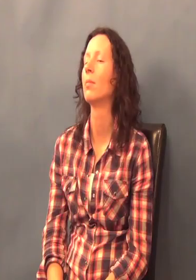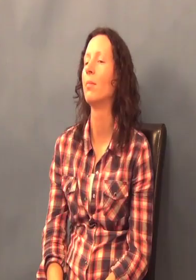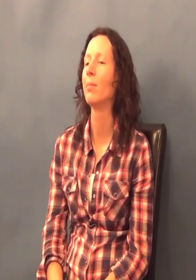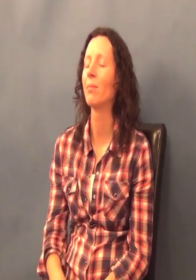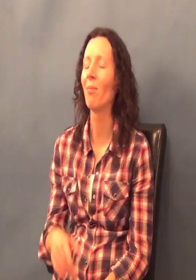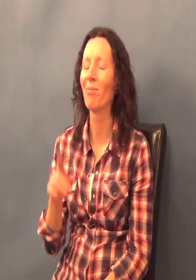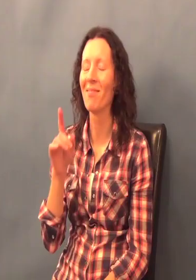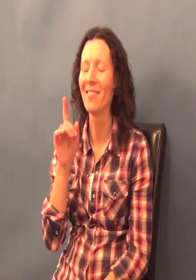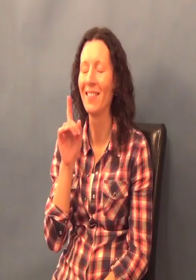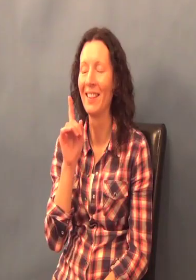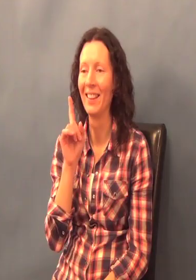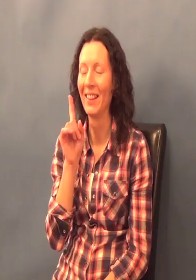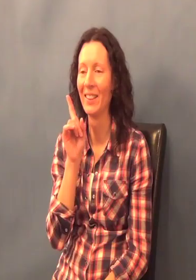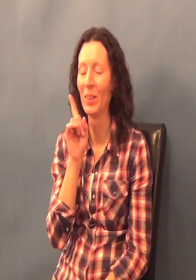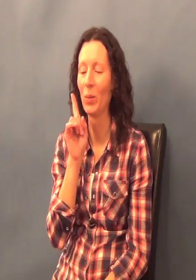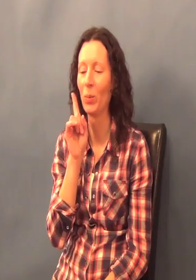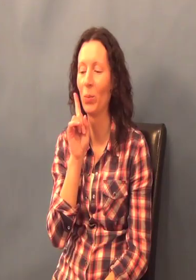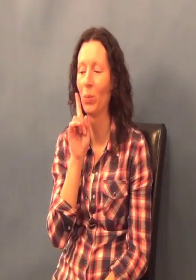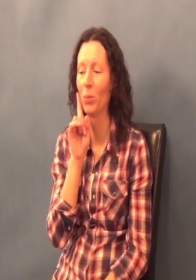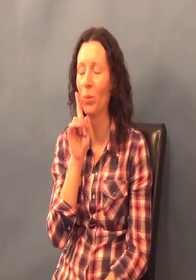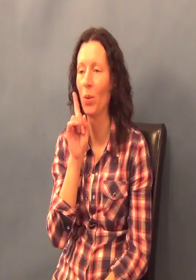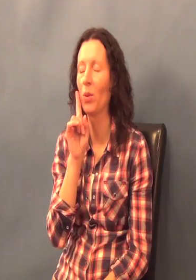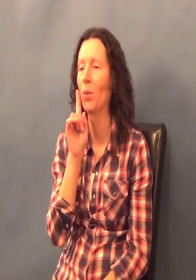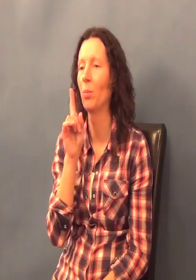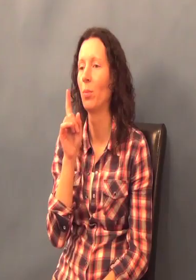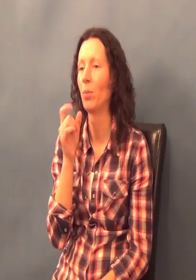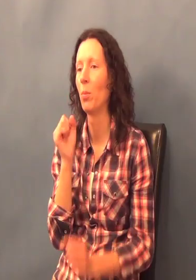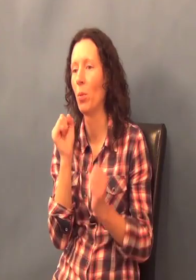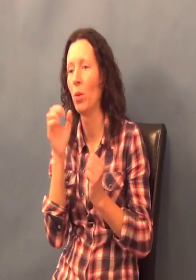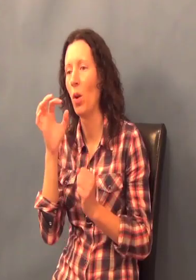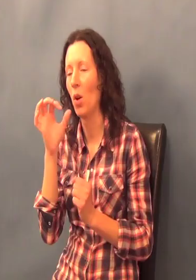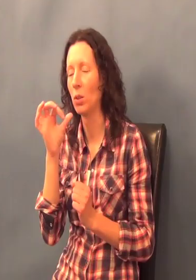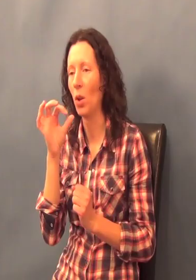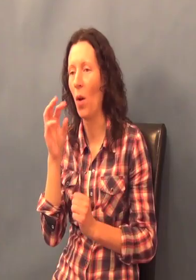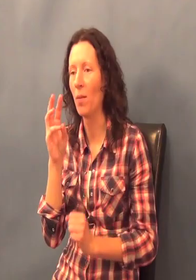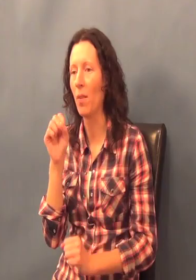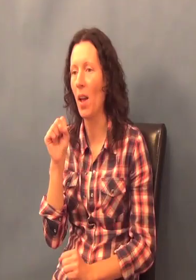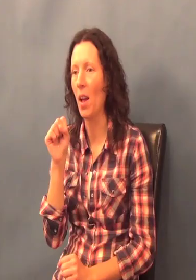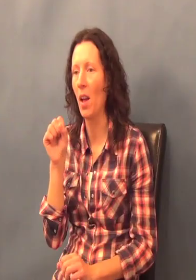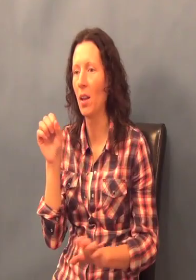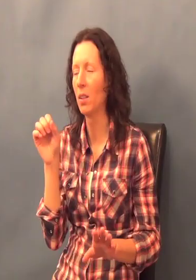Chłopiec boi się os... sowy. Nie...